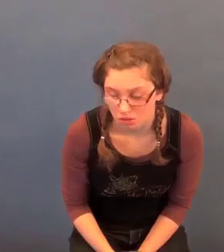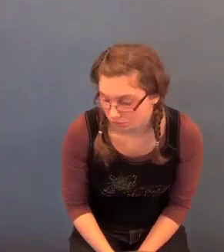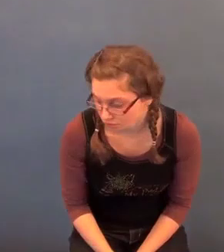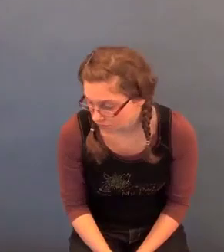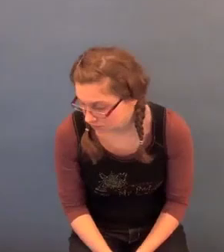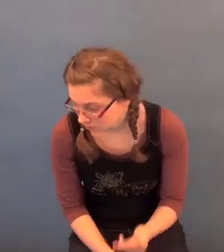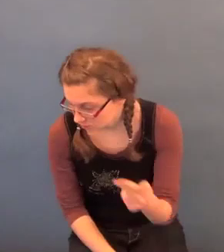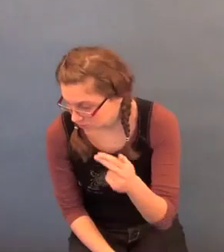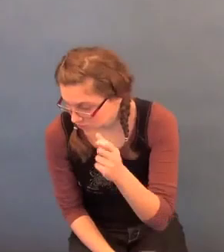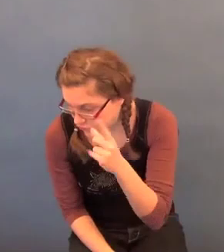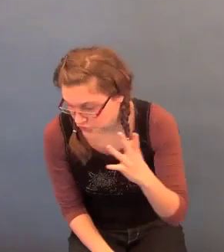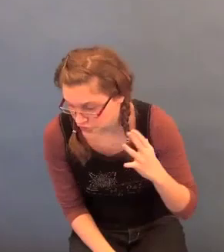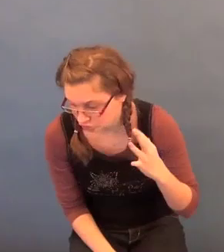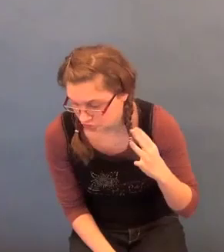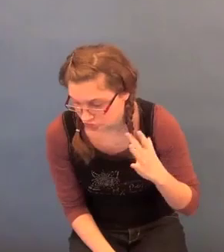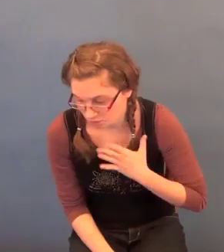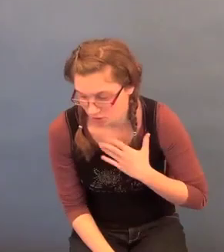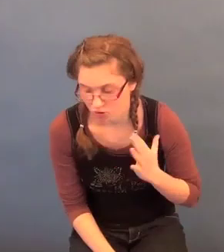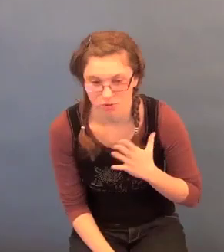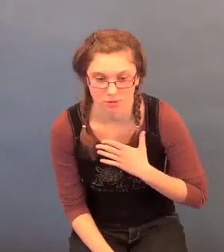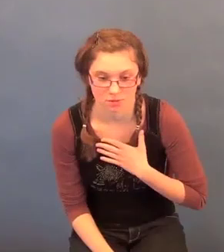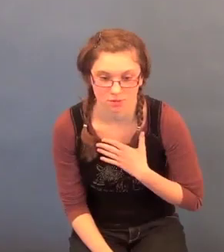Niedzielę rano mam wolną.